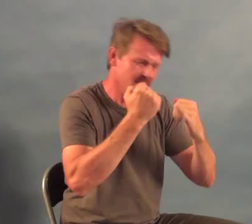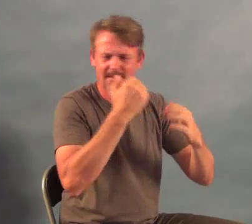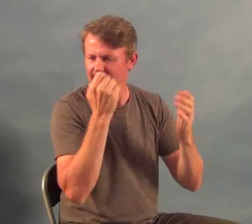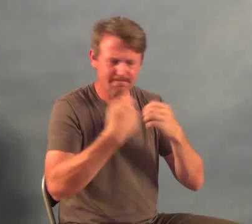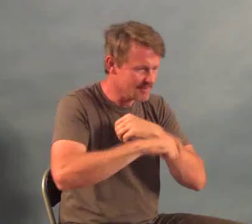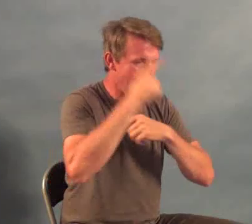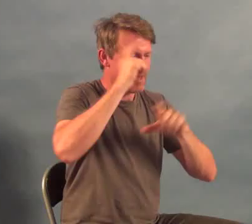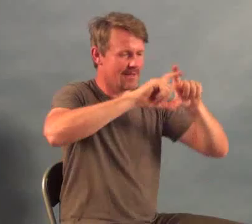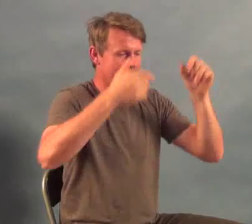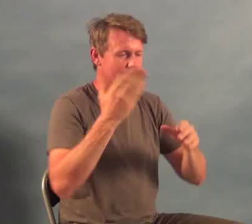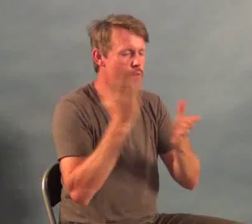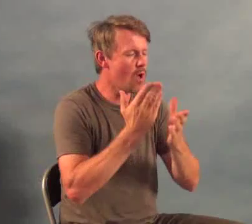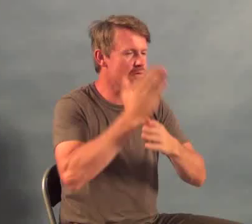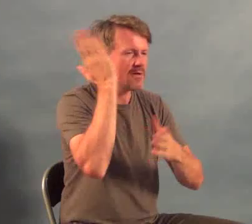Nie udaje się, więc postanawiają użyć toporka strażackiego.